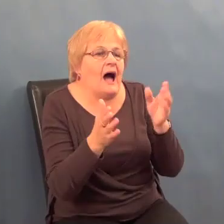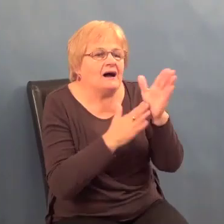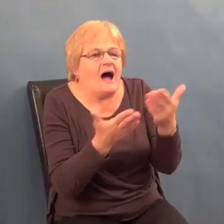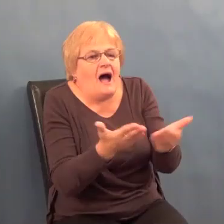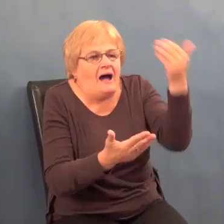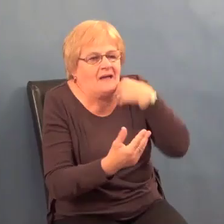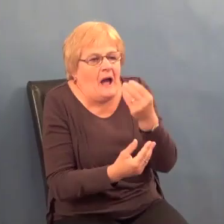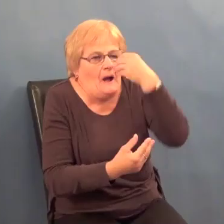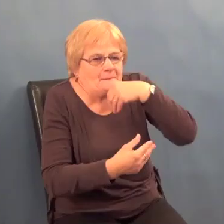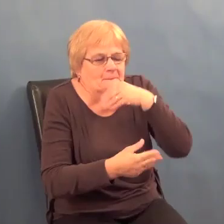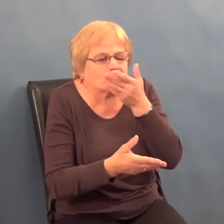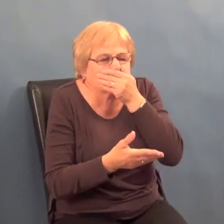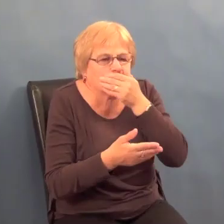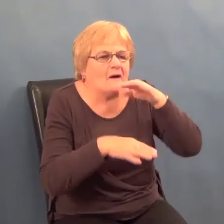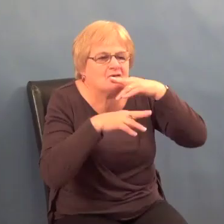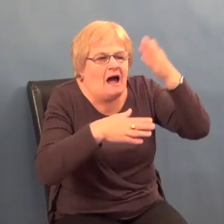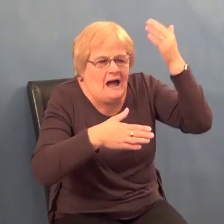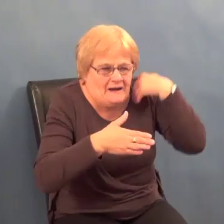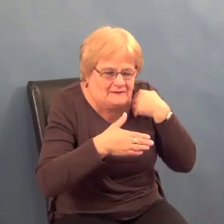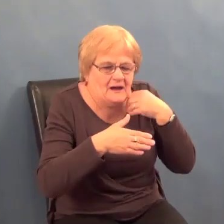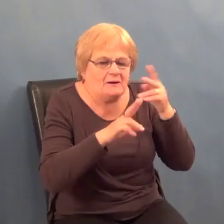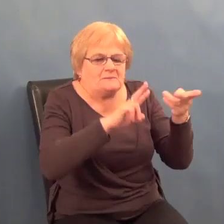Ryba już wcześniej wypiła wodę, ma zamknięty pysk pełen wody.